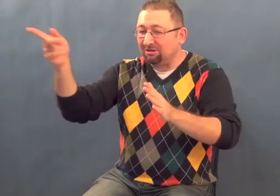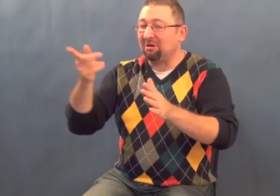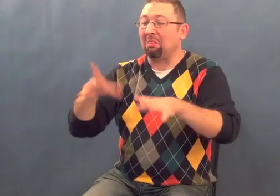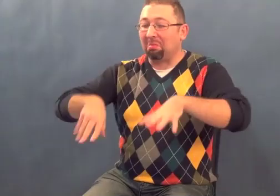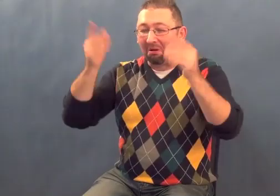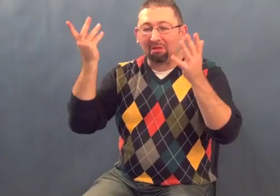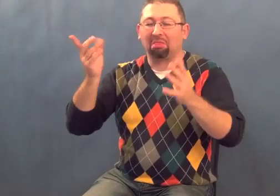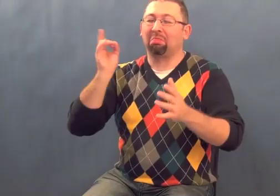Na początku będzie czytał, a potem to porzuci.